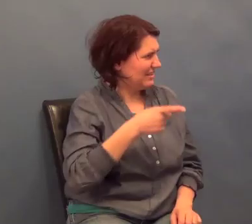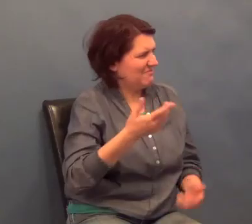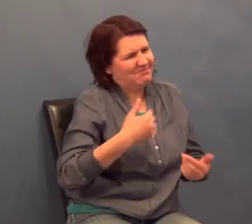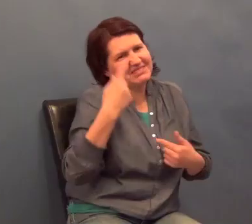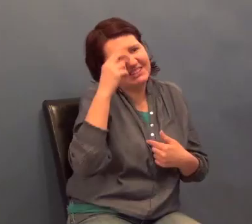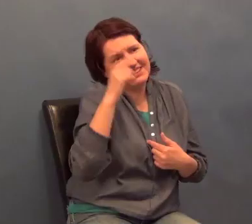Myślę, że to tata.